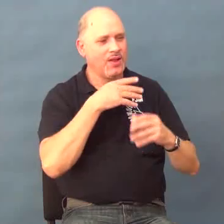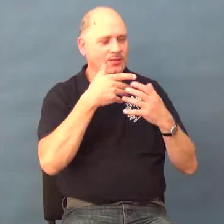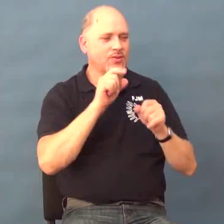Są żaby.